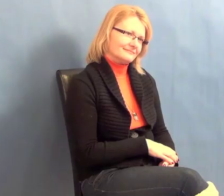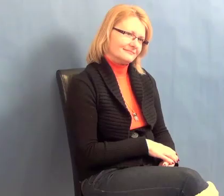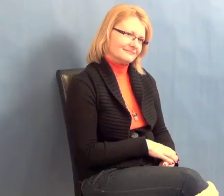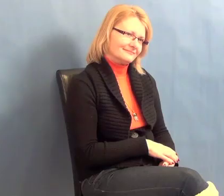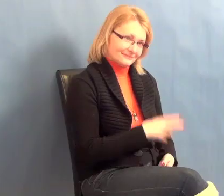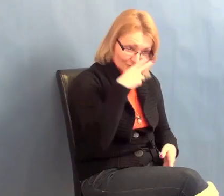Widziałam, jest.